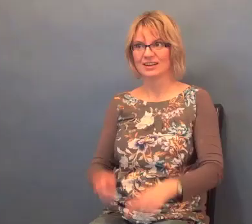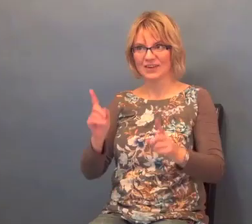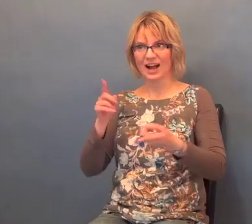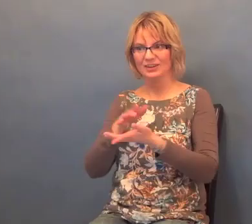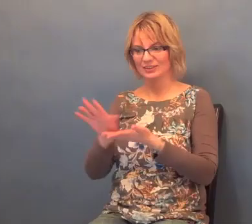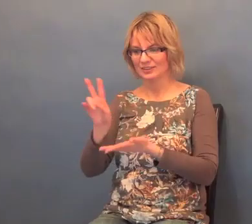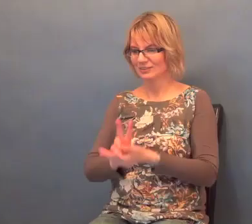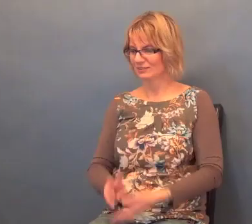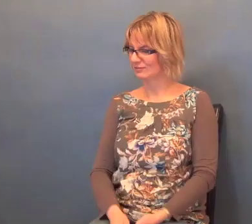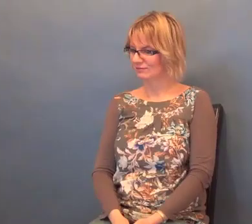Uwaga, jest ślisko!